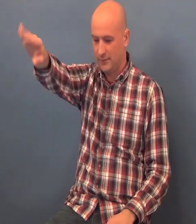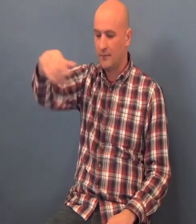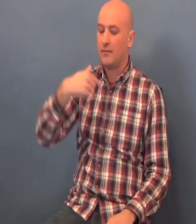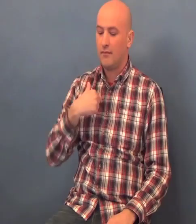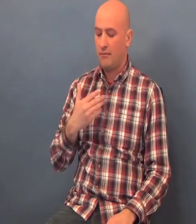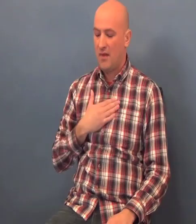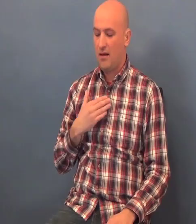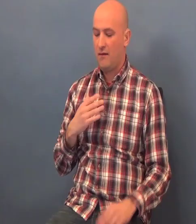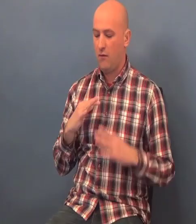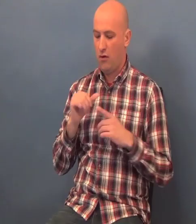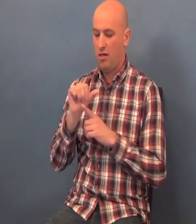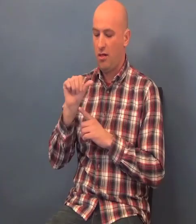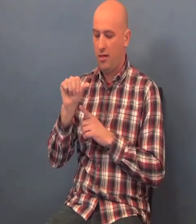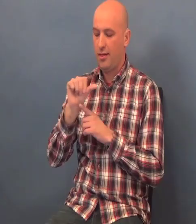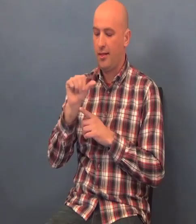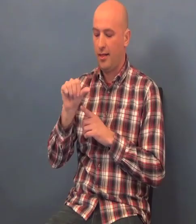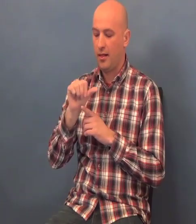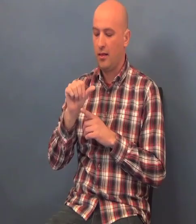Mam wolne jedenastego.